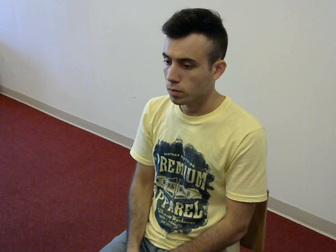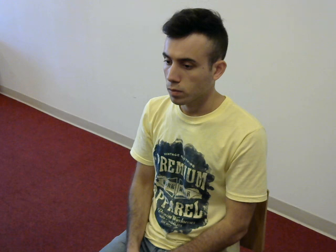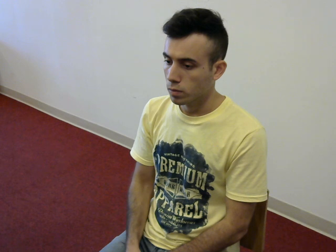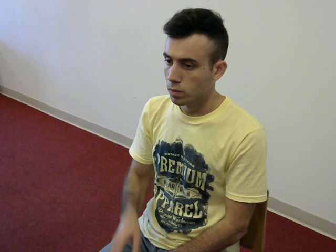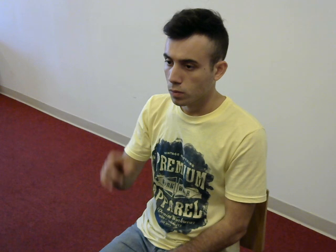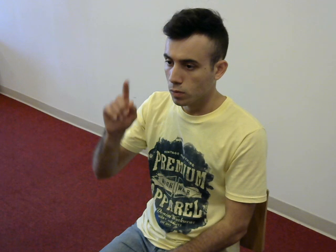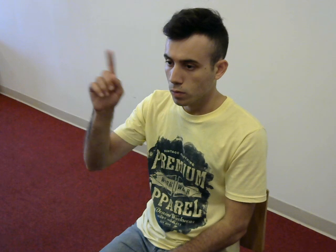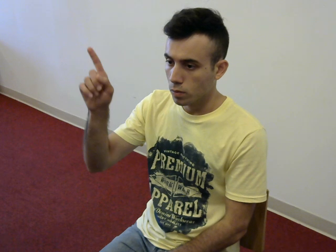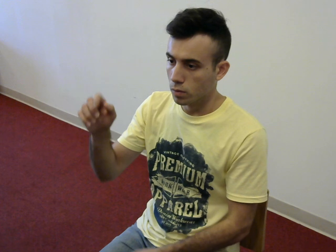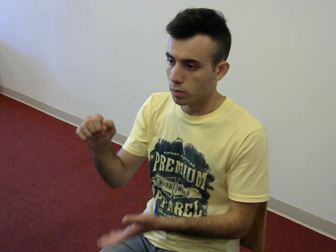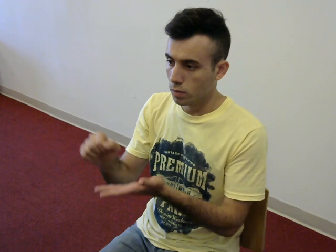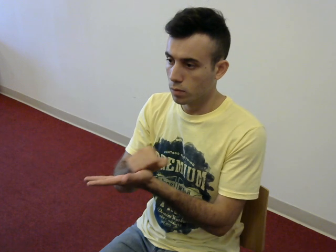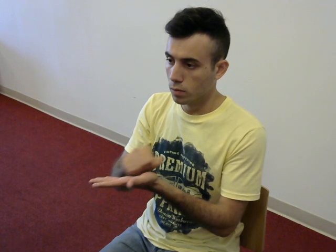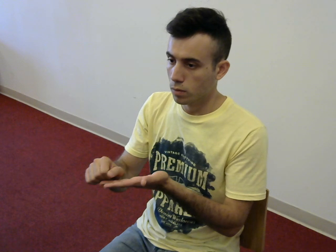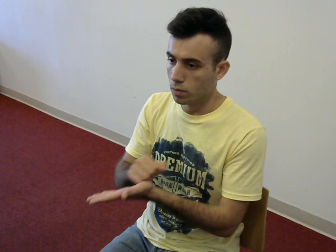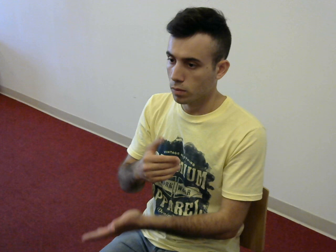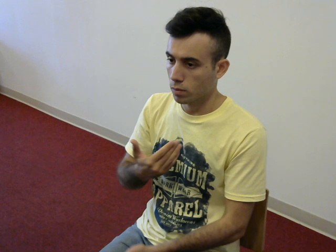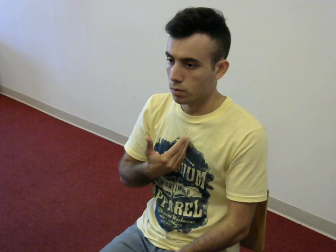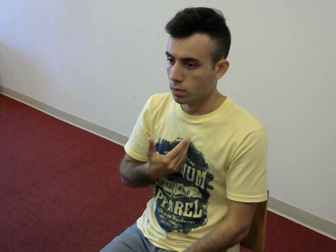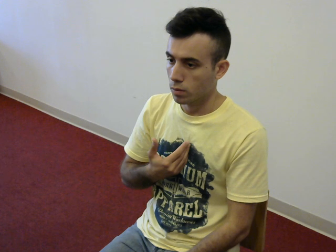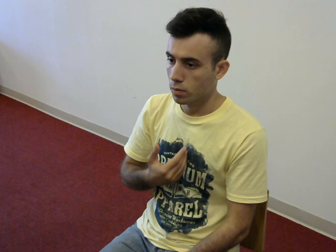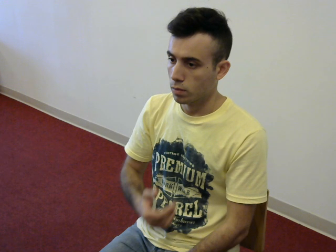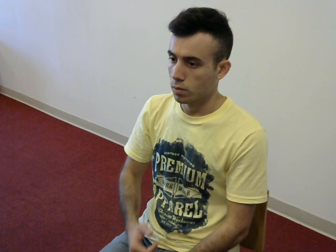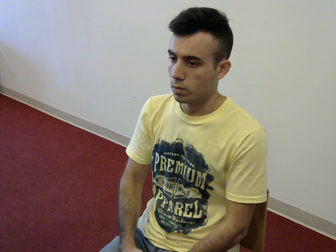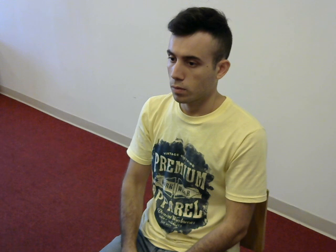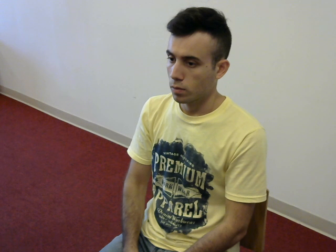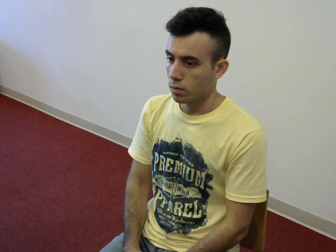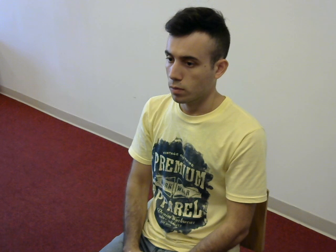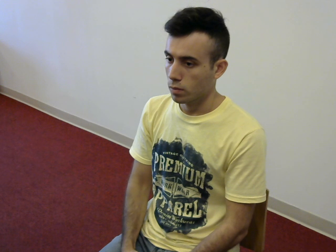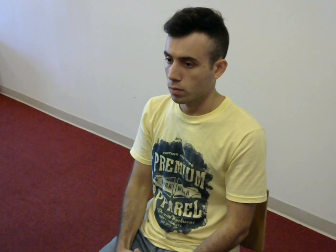Onun sənədləri məndədir